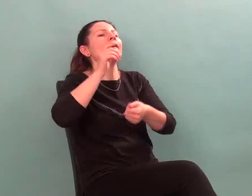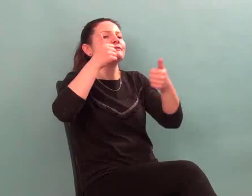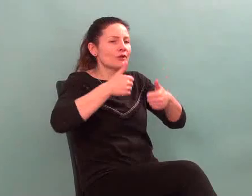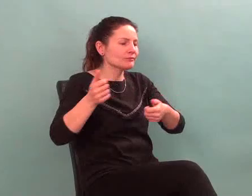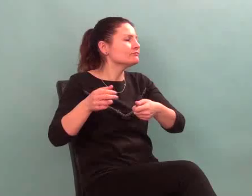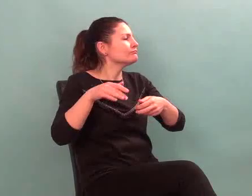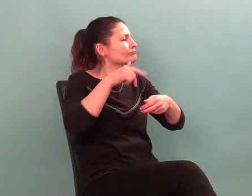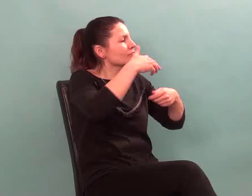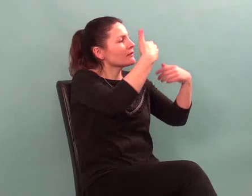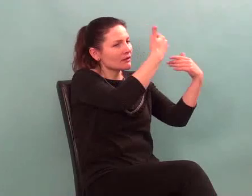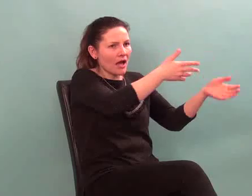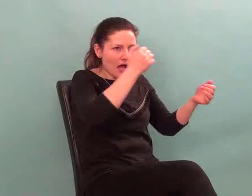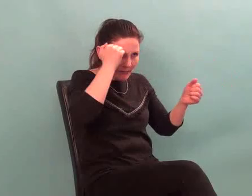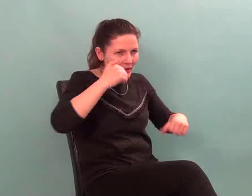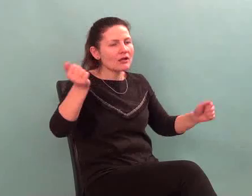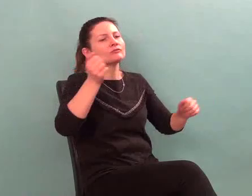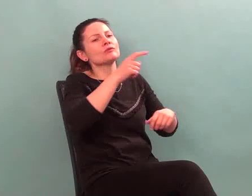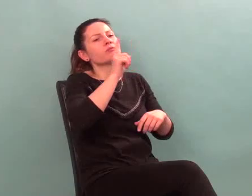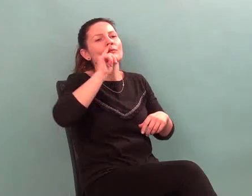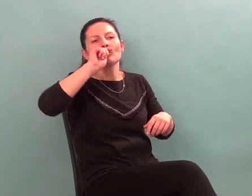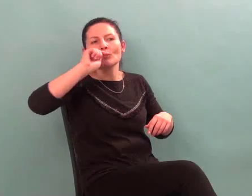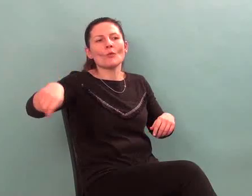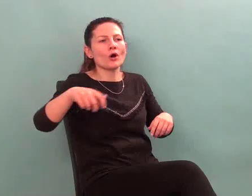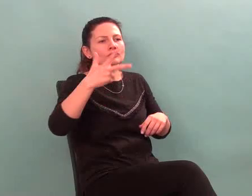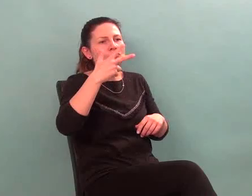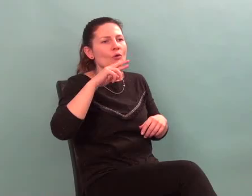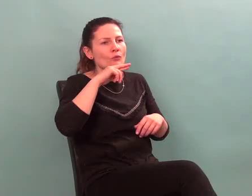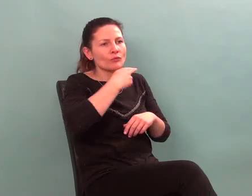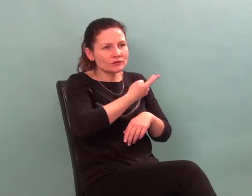Drugi chłopiec idzie oddać mu kapelusz, a ten w podzięce daje mu trzy gruszki.